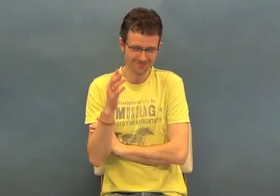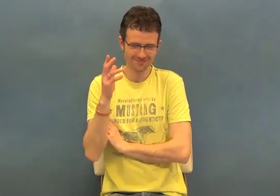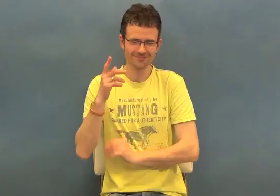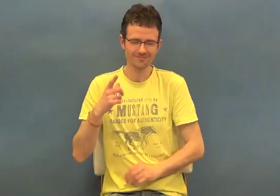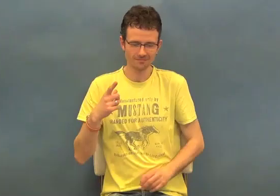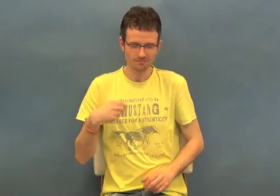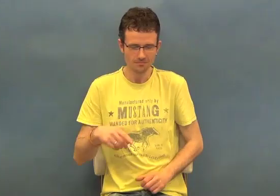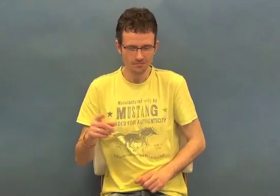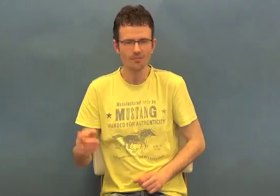Aha.